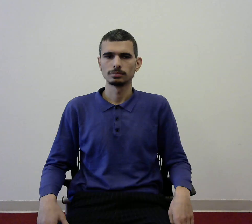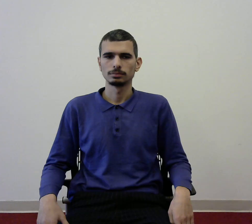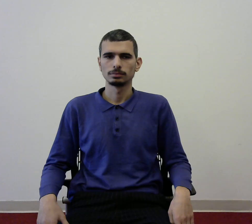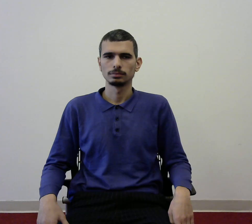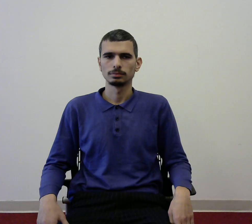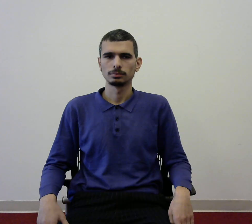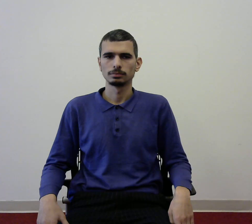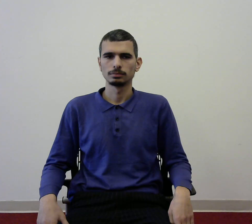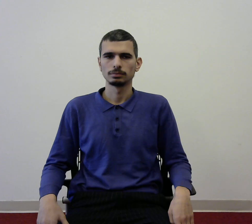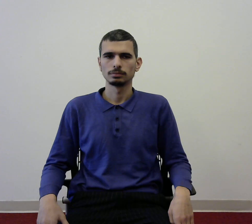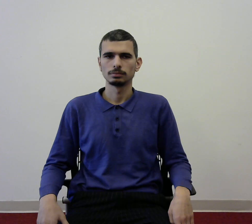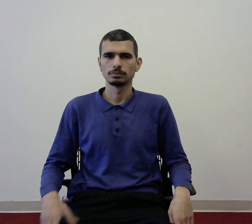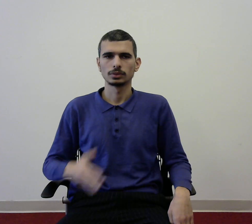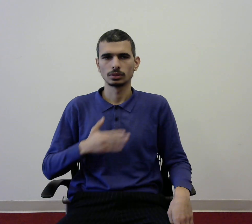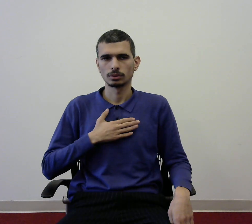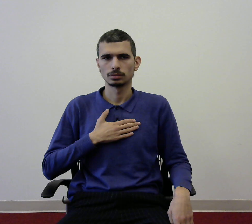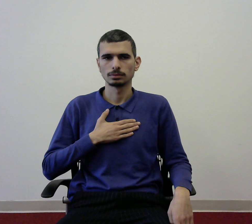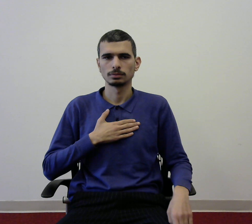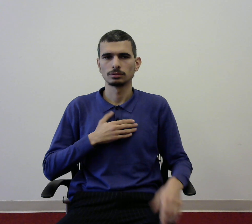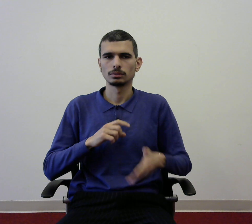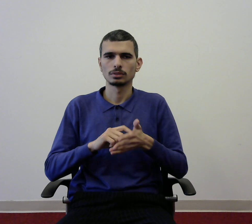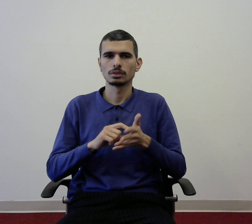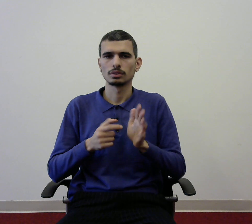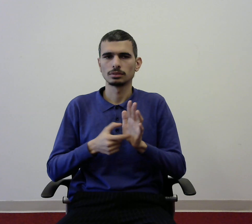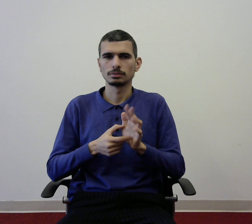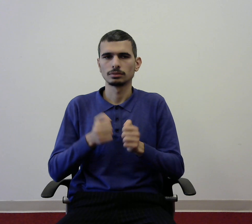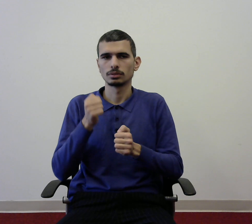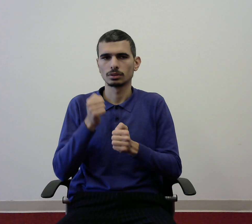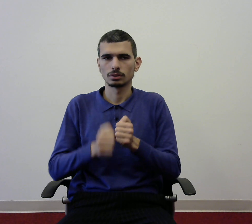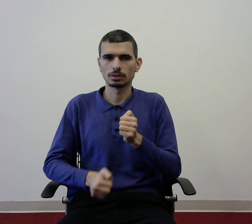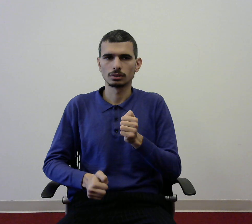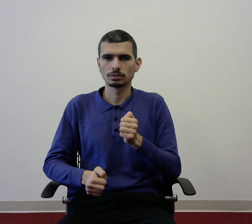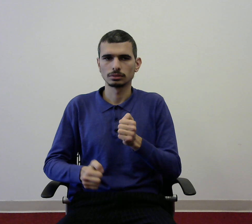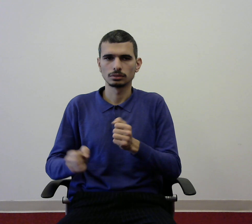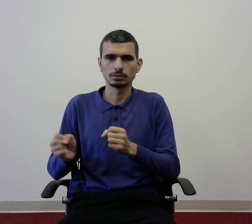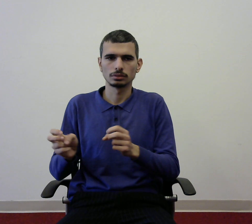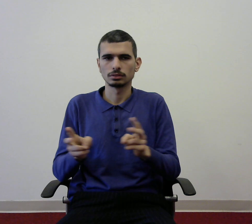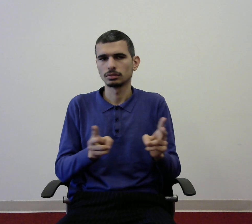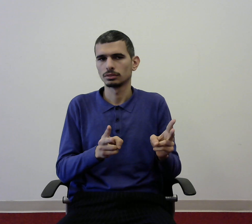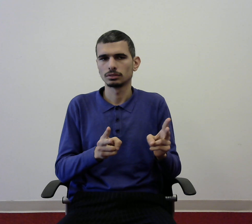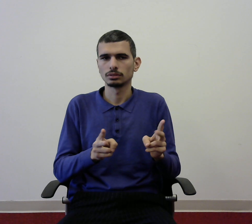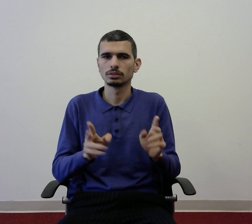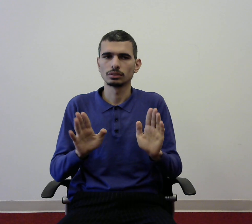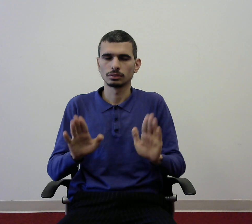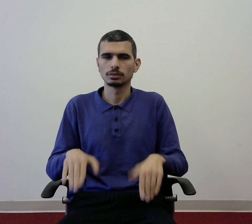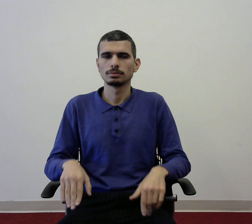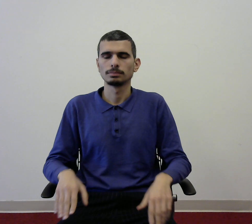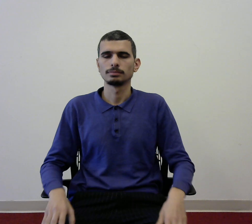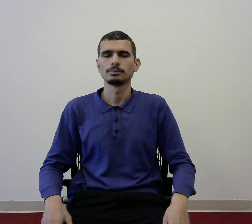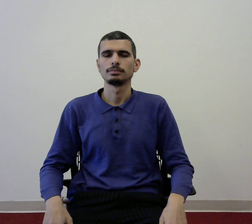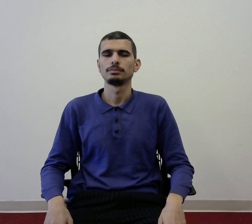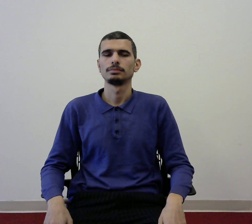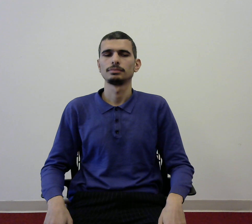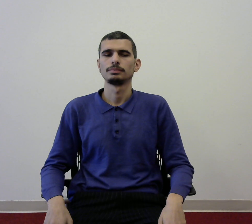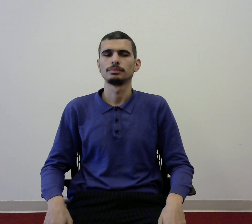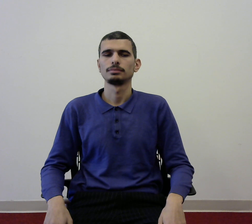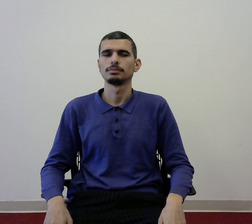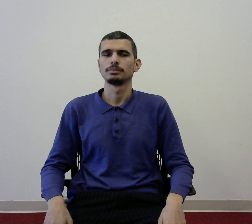Mənim otağım həmişə səliqəli olur